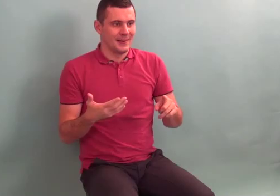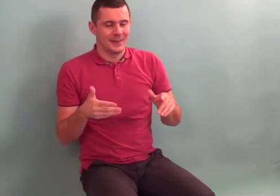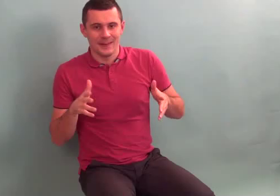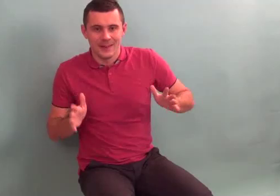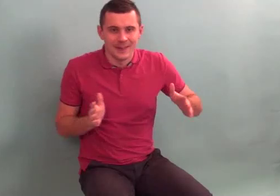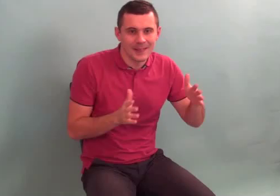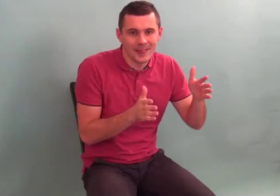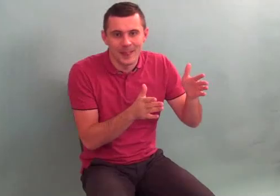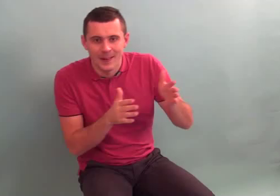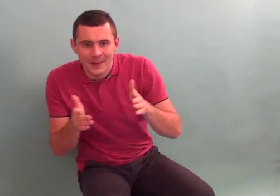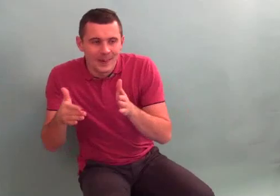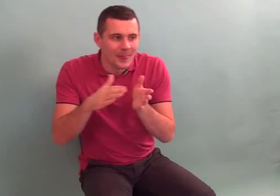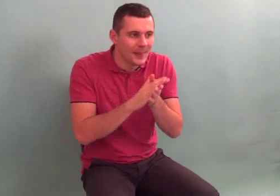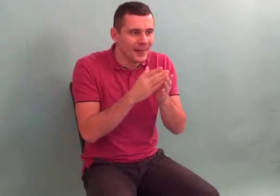Biegnie w prawo, w lewo...